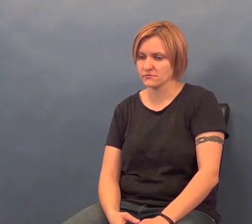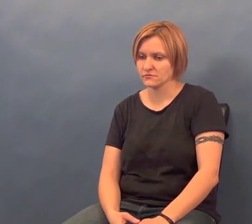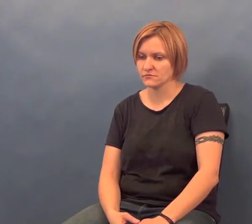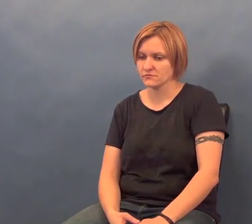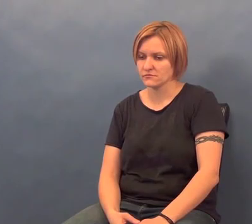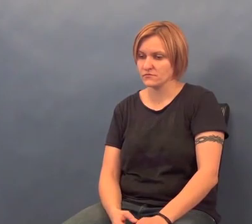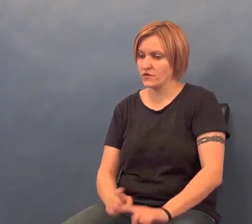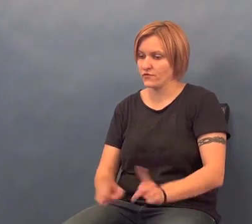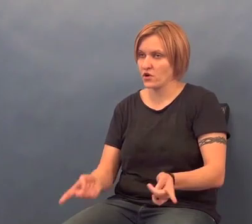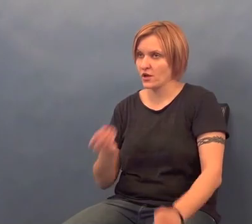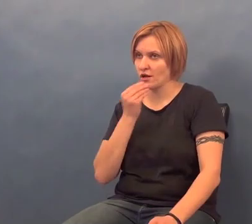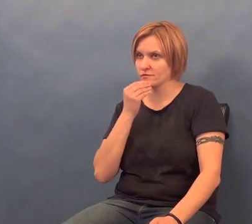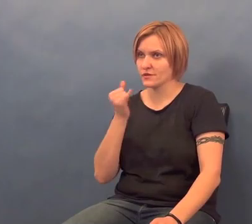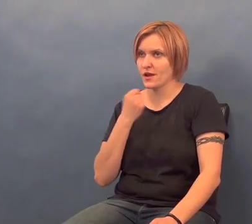Nie wolno jedzenia i alkoholu.